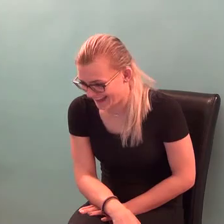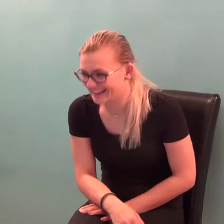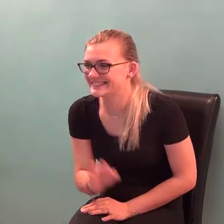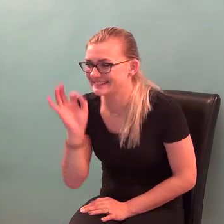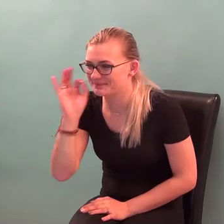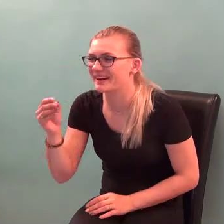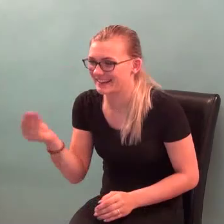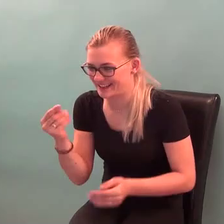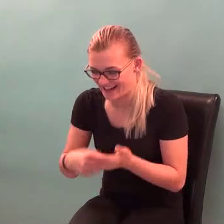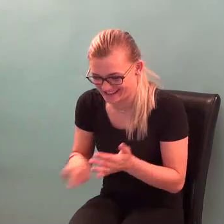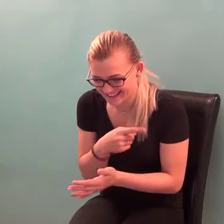Dobrze, jeszcze raz.